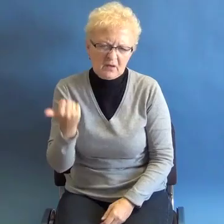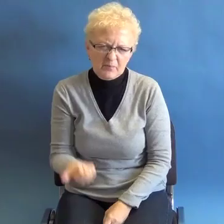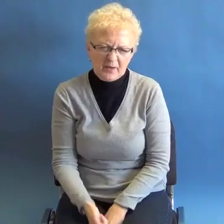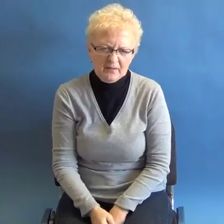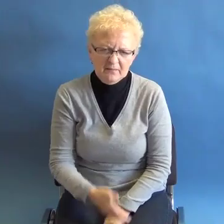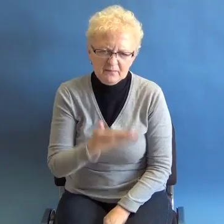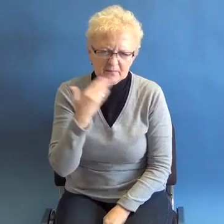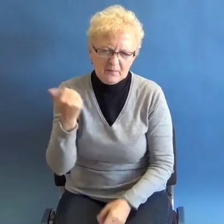Nie postawiono takiego znaku.